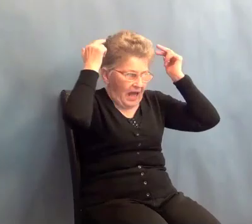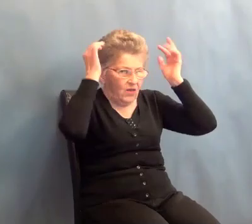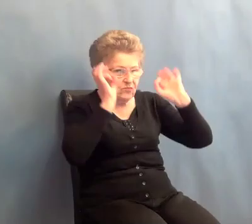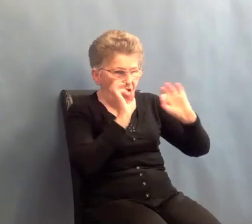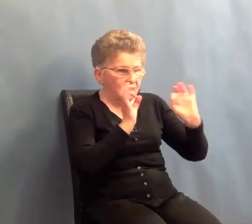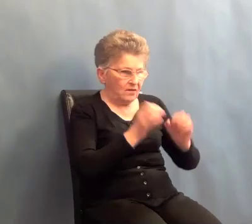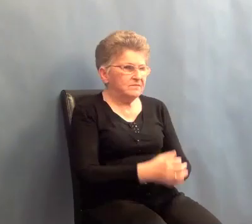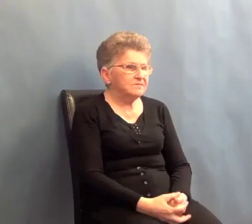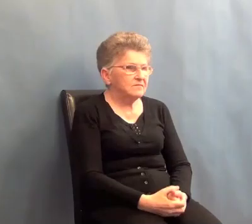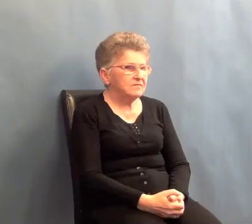Aha, zając, dobrze.